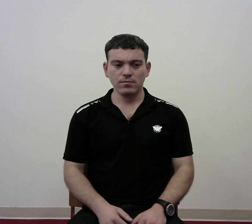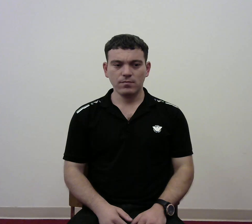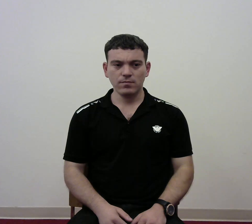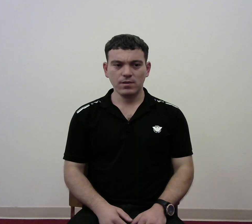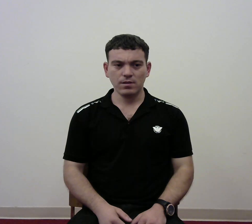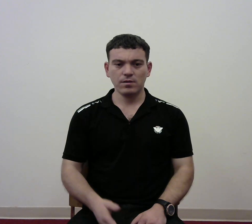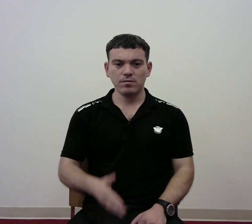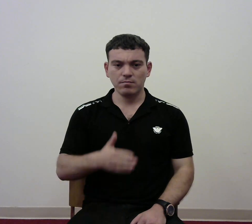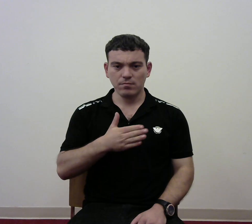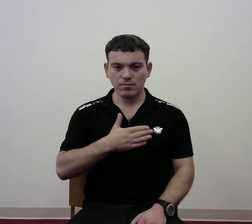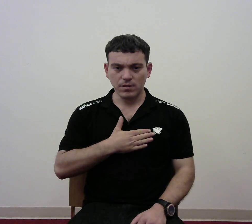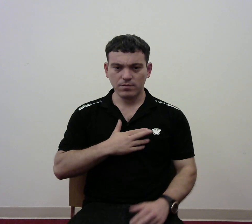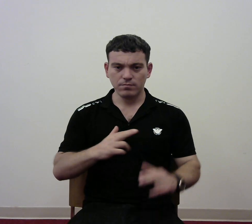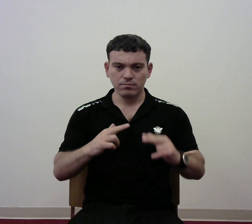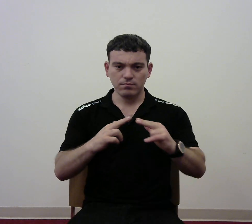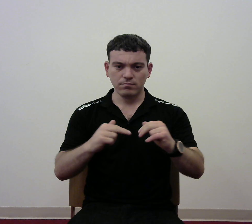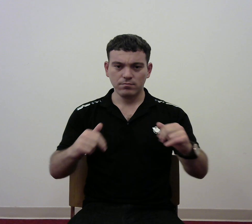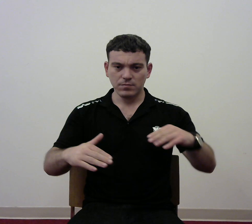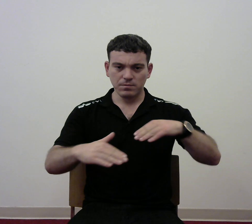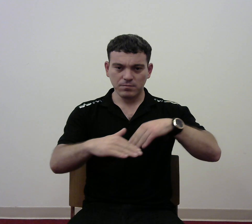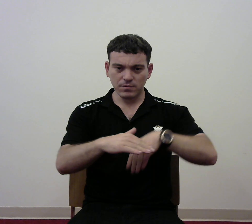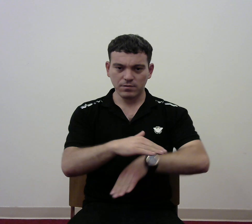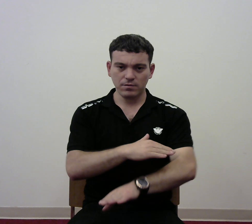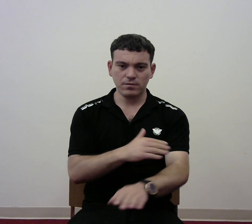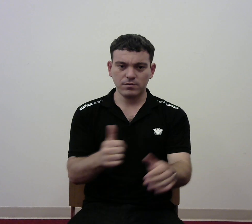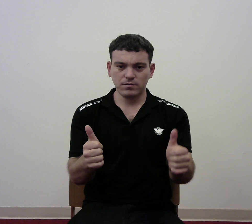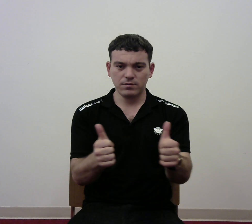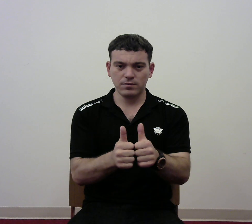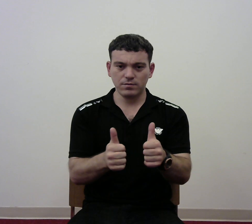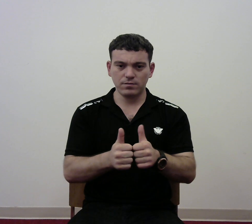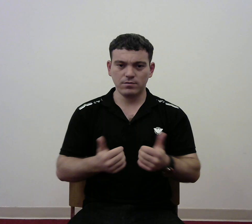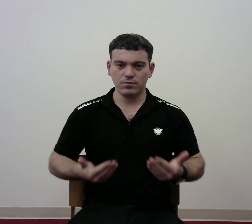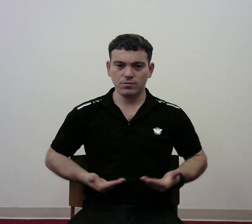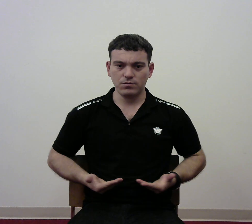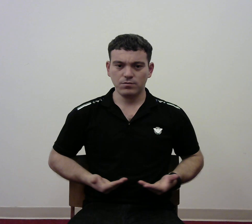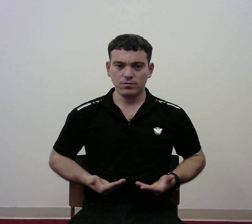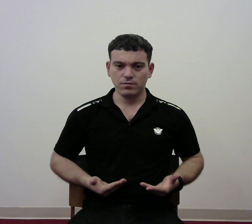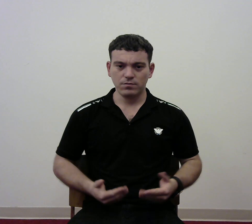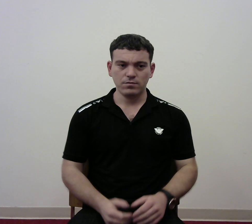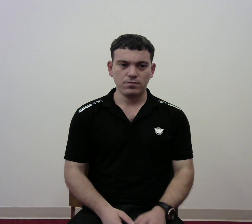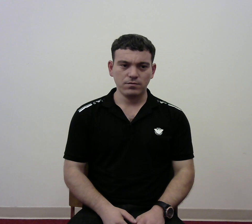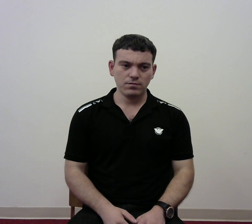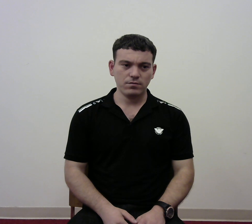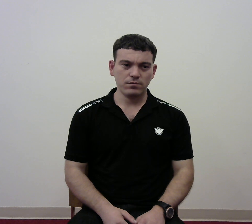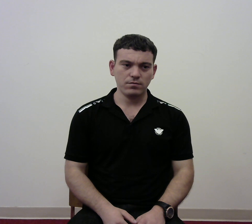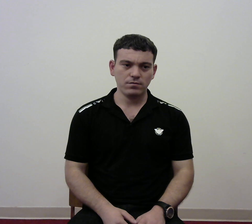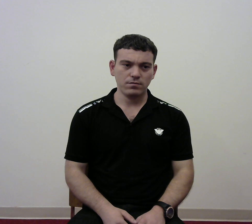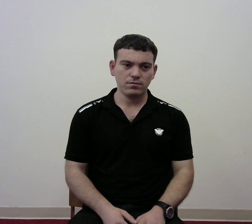Mən Nərimanov metrosunun yanında yaşayıram